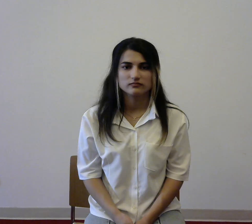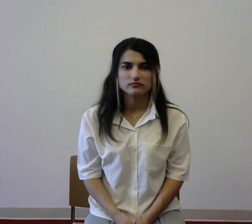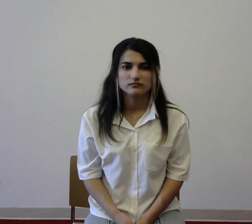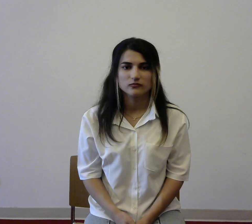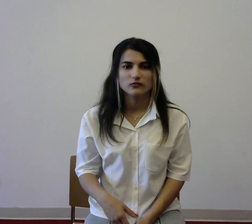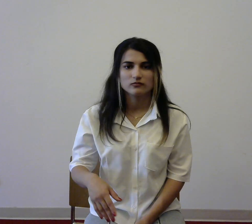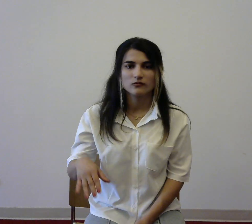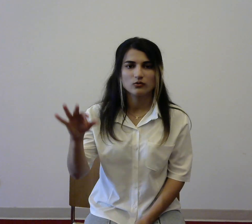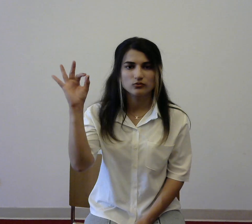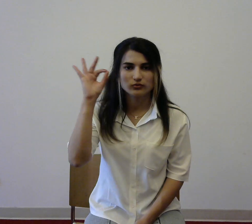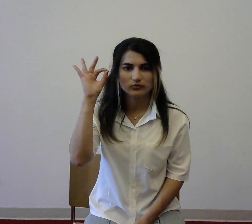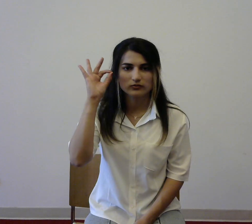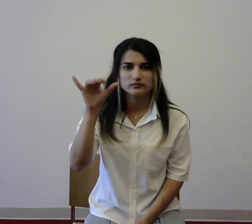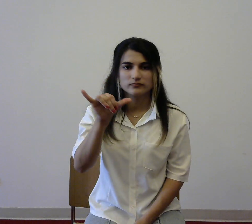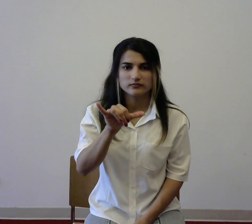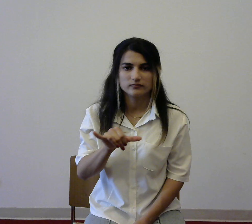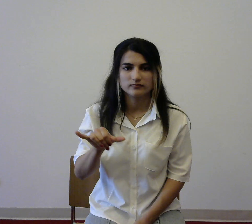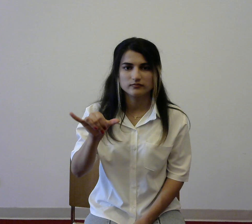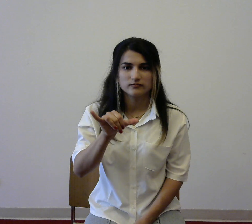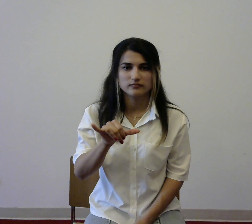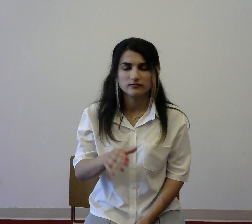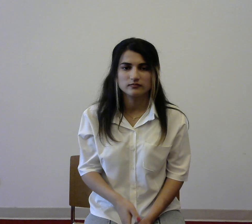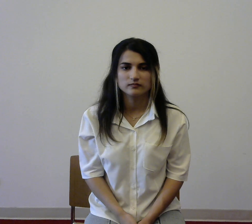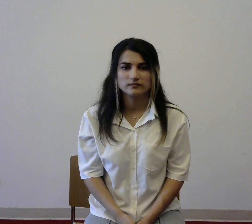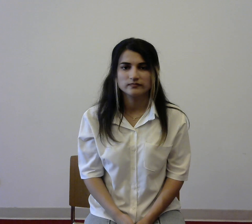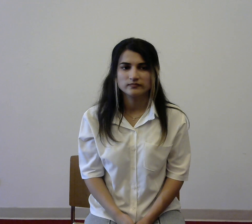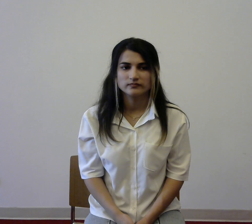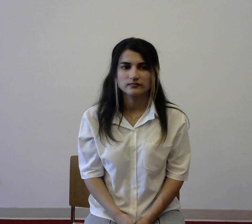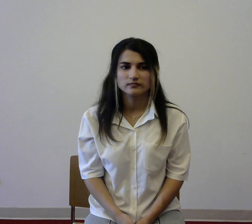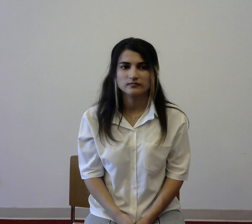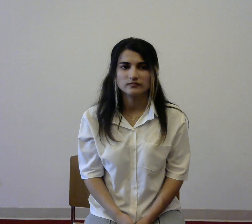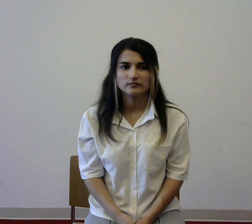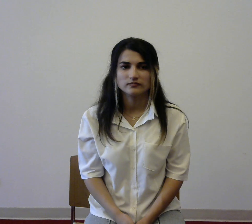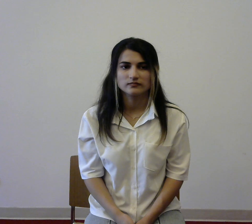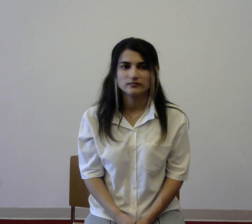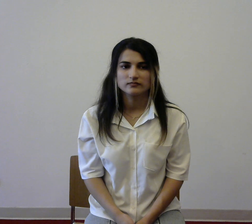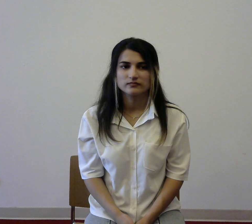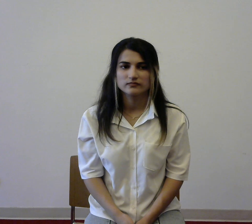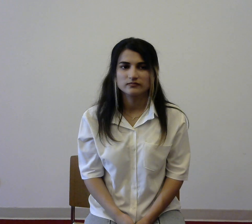Ayaqyolu hardadır?